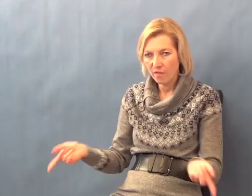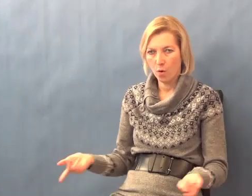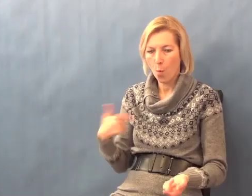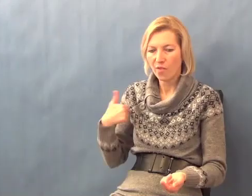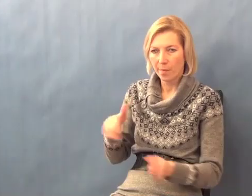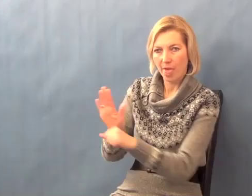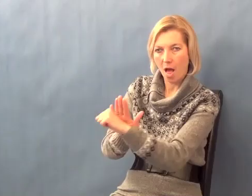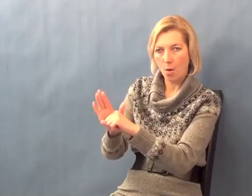Nie wolno, powinno być wypełnione na biało